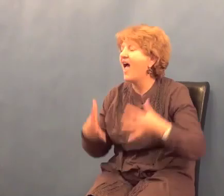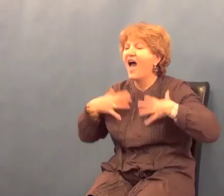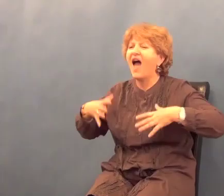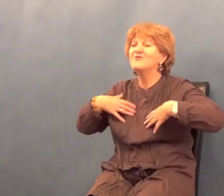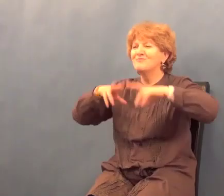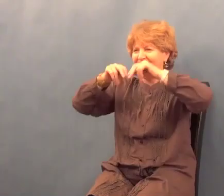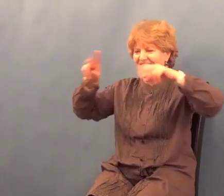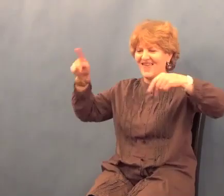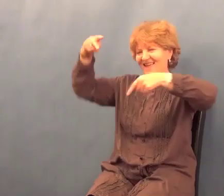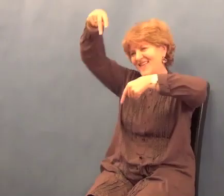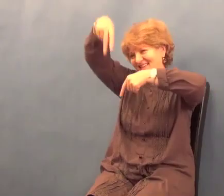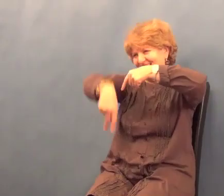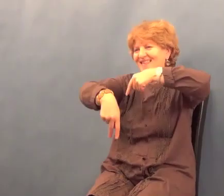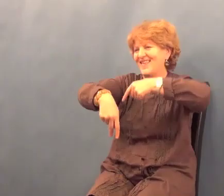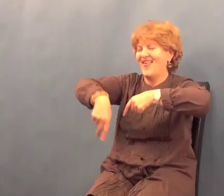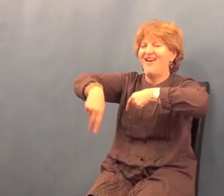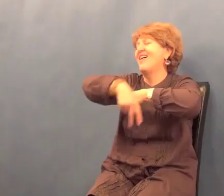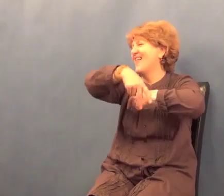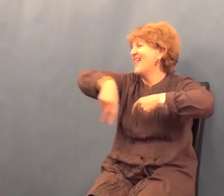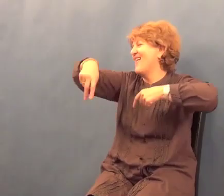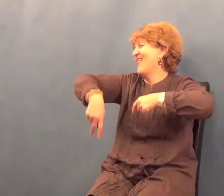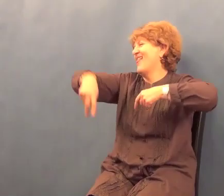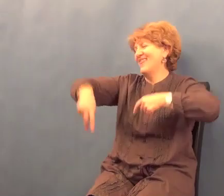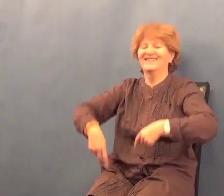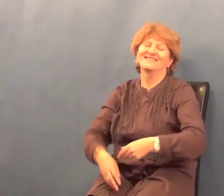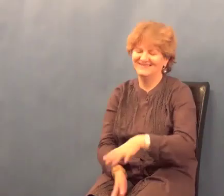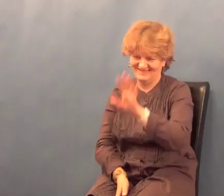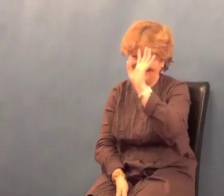To wiszące ubranie, i tam wpadł, skacze w ubraniach.